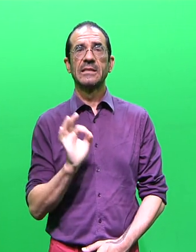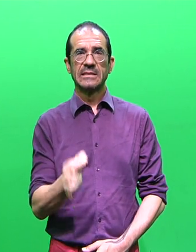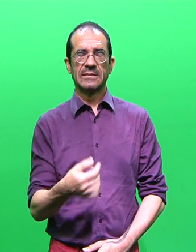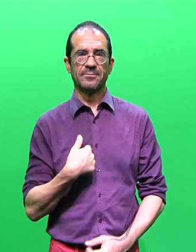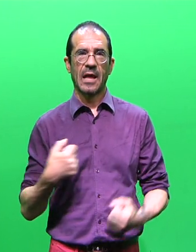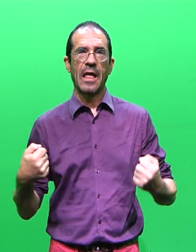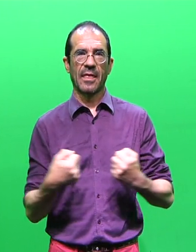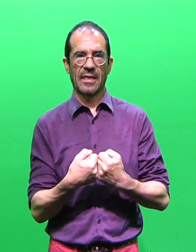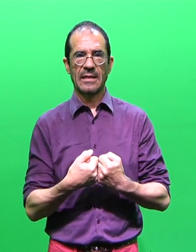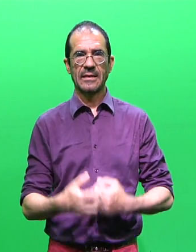Sí, he tingut un accident.